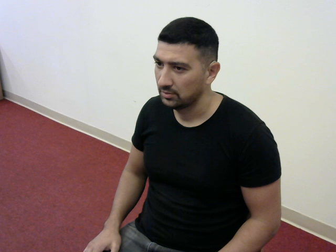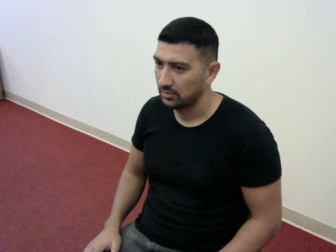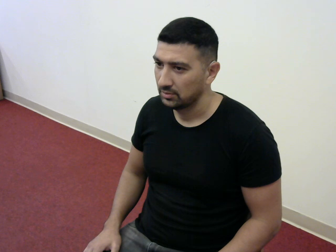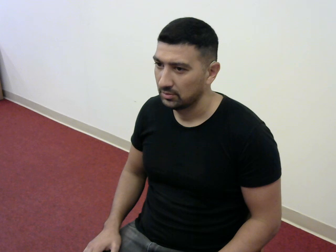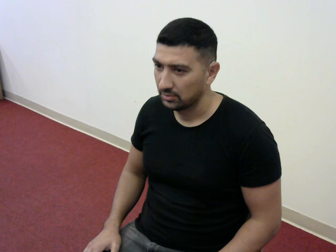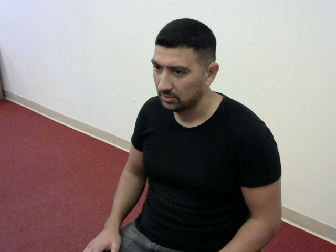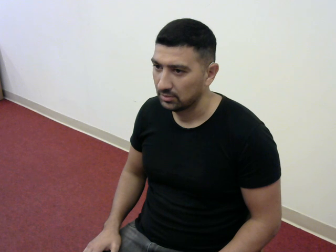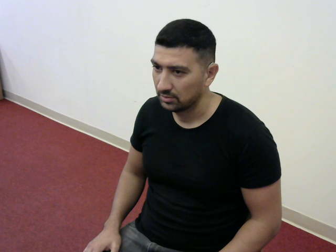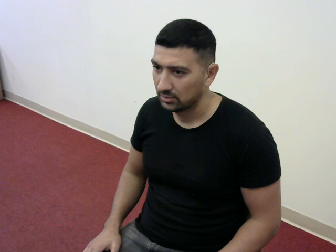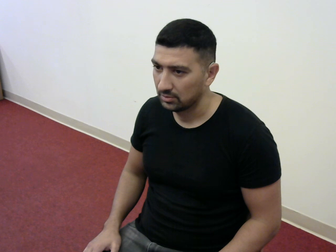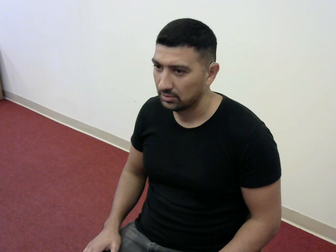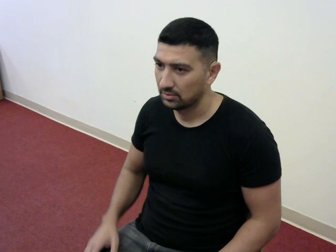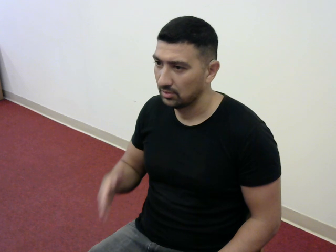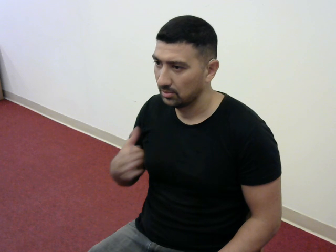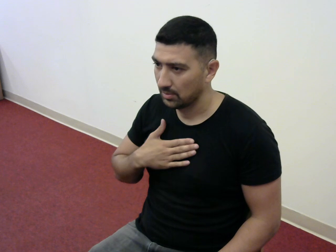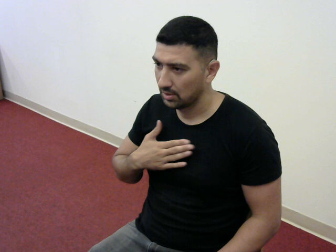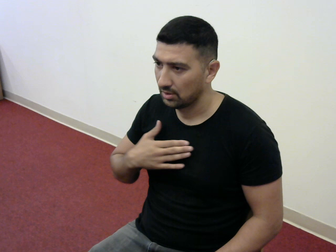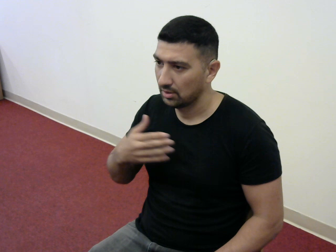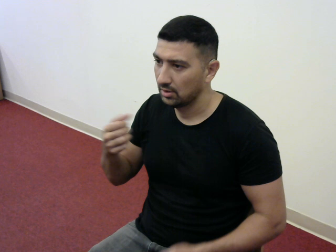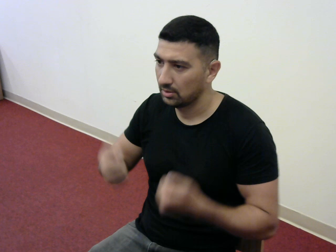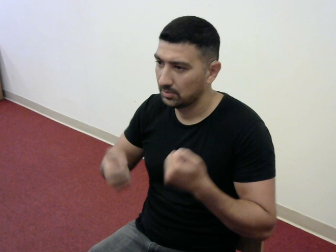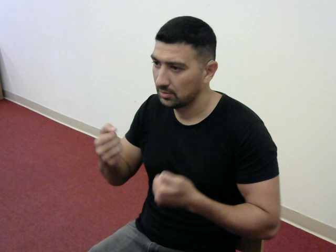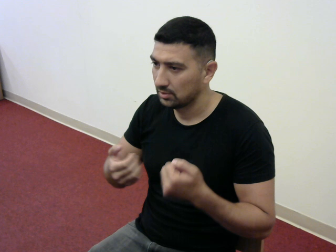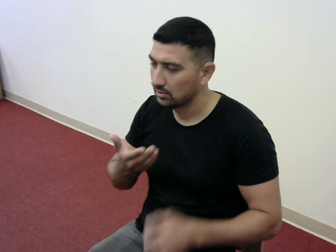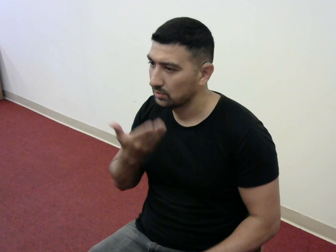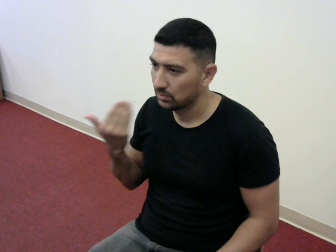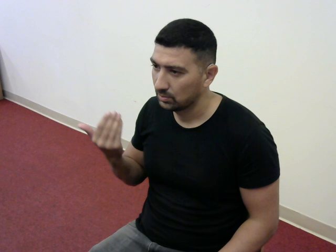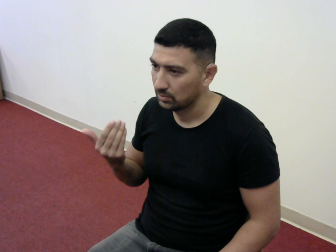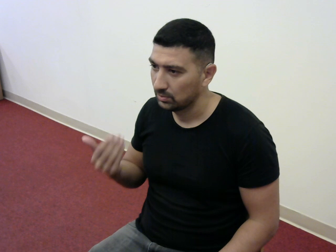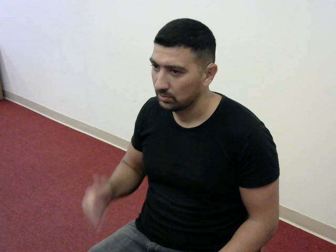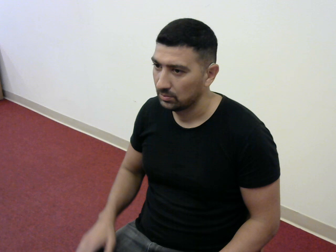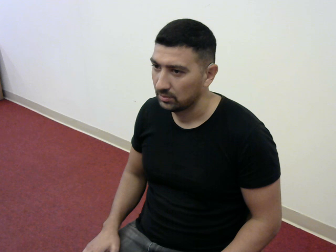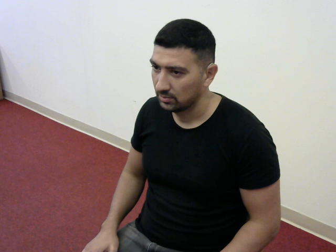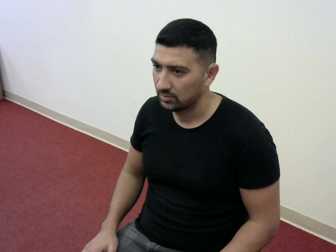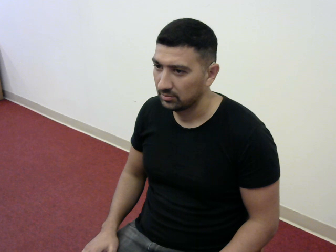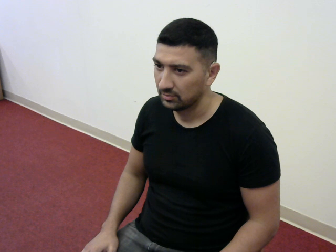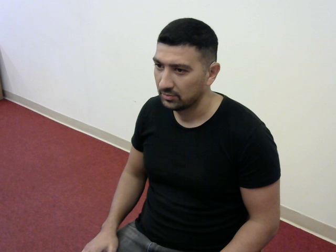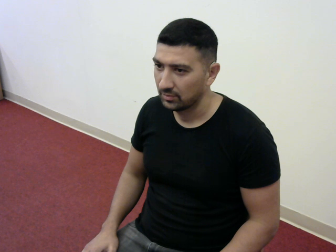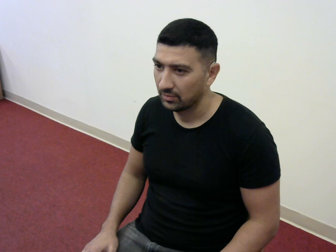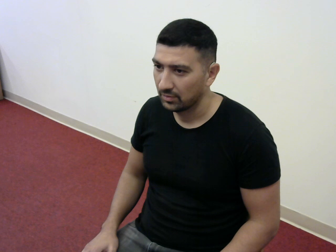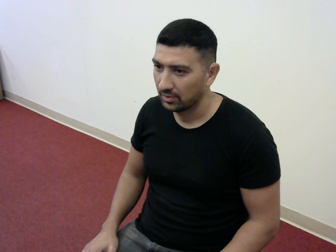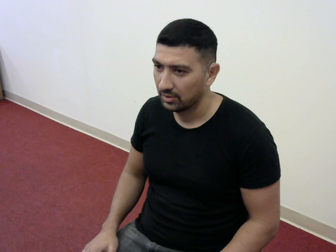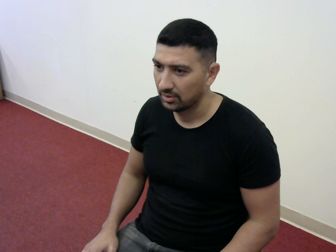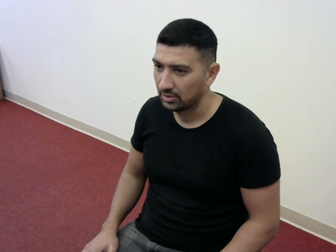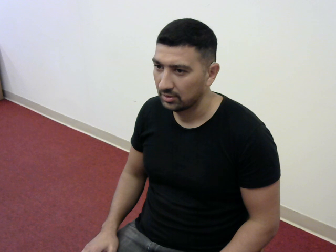Mənim avtomobilim yoxdur